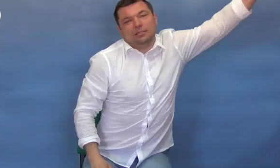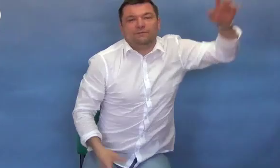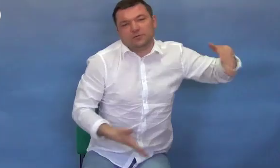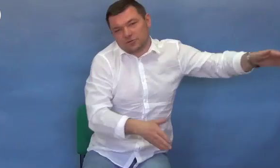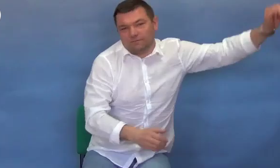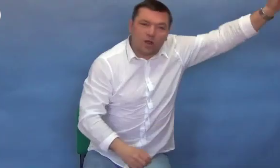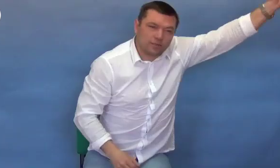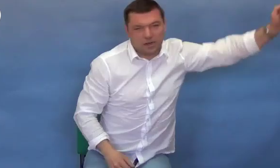Umyć konia wodą z rzeki.